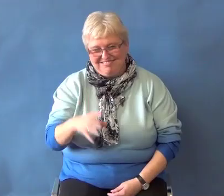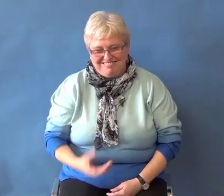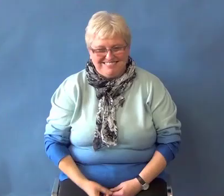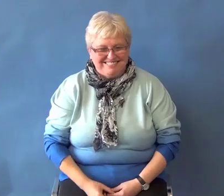Tak.